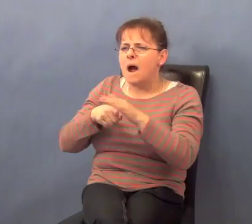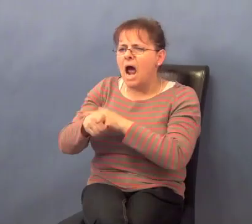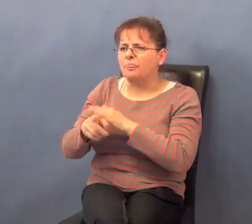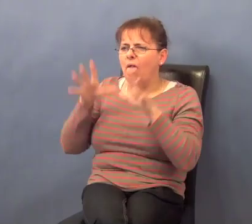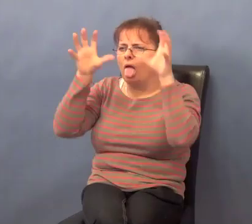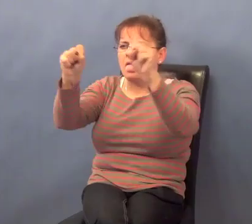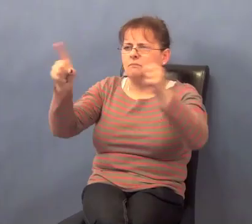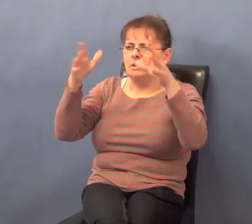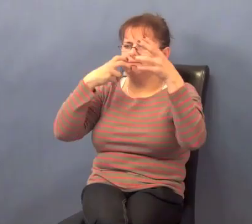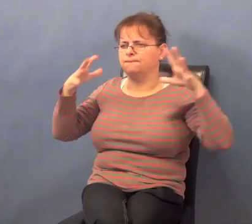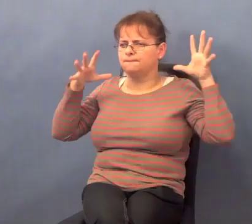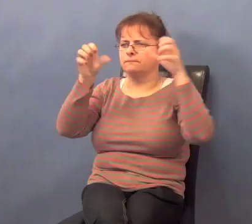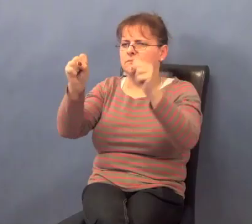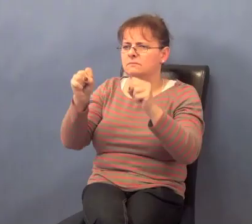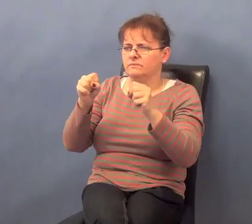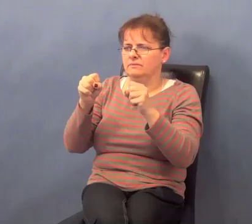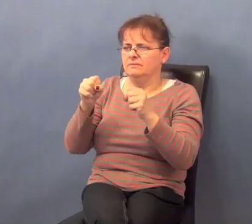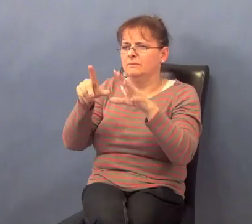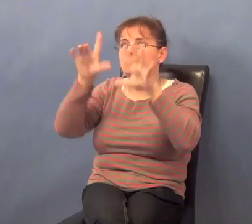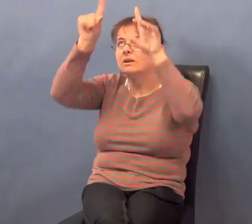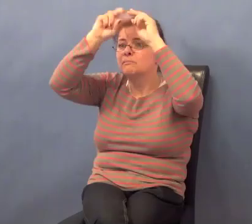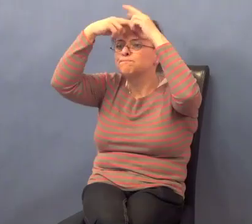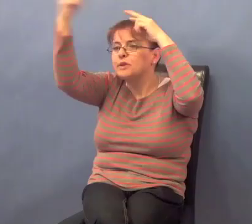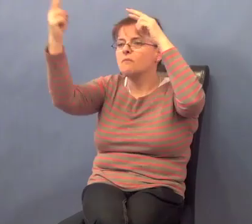W metrze nie wolno czegoś łapać, bo porazi to prądem.